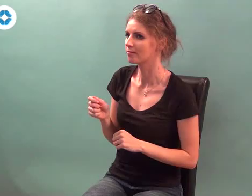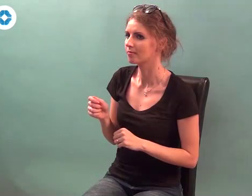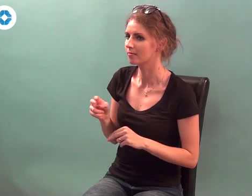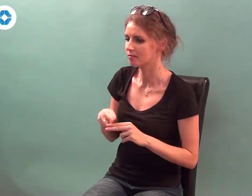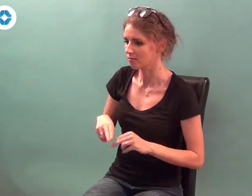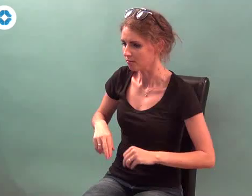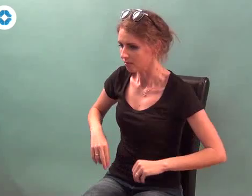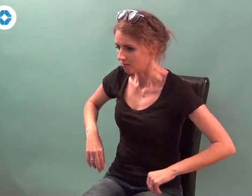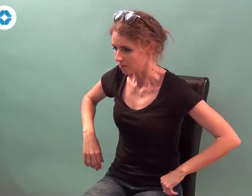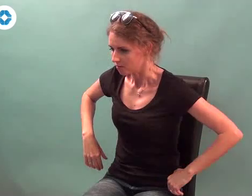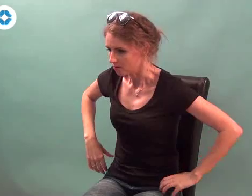Policjant kładzie ręce na biodra i patrzy groźnie.